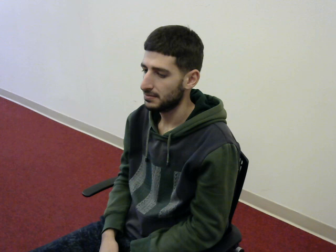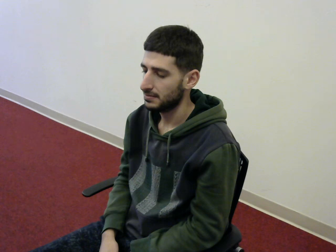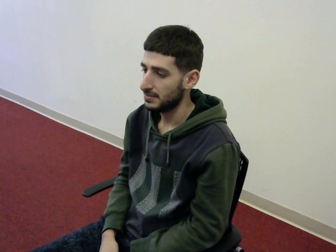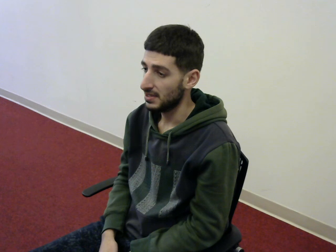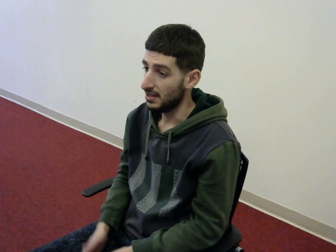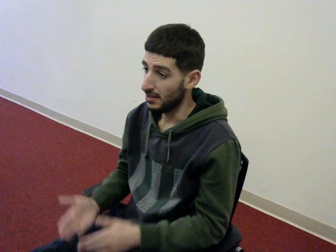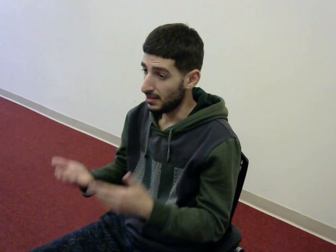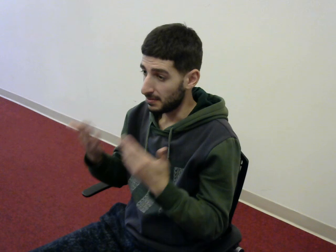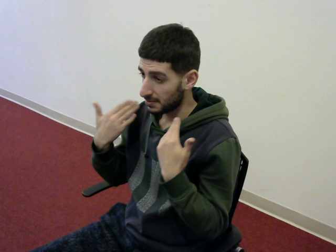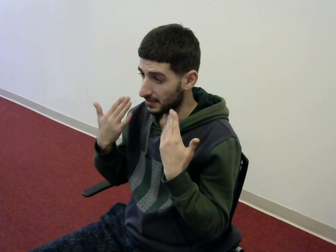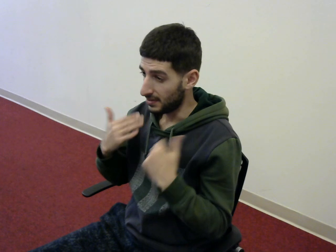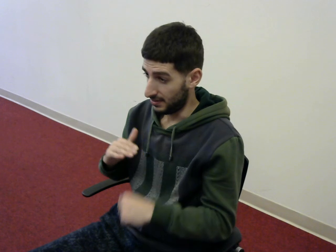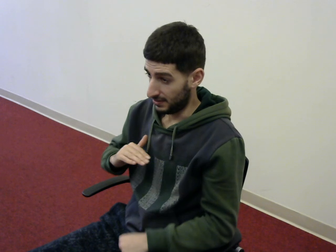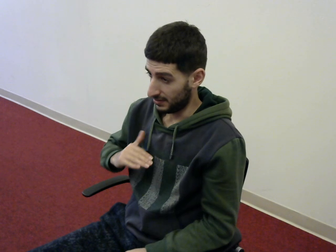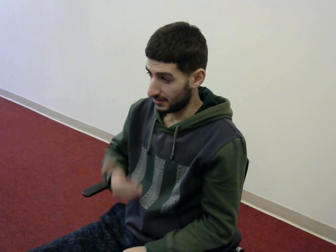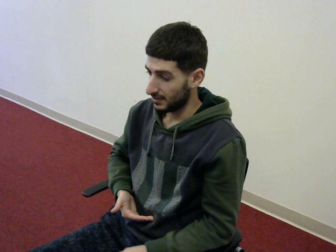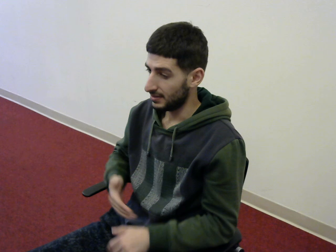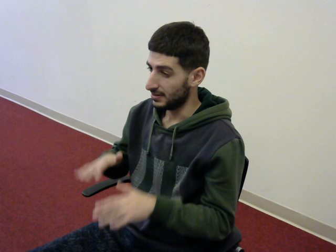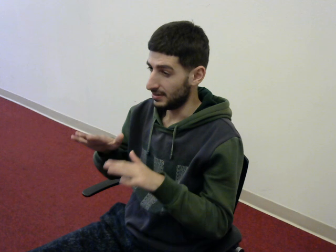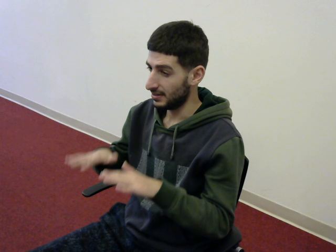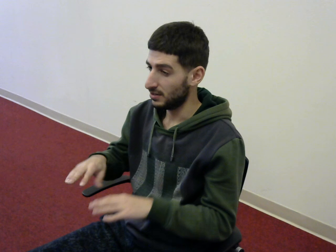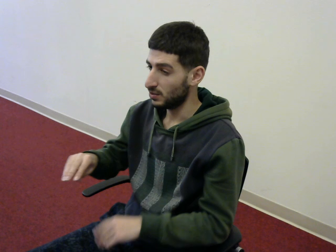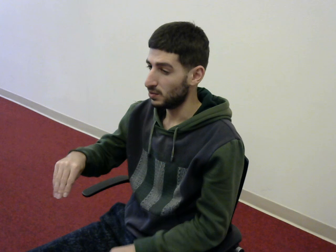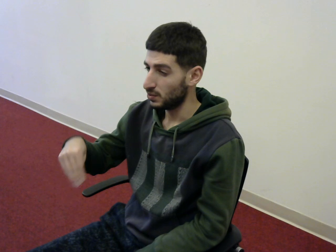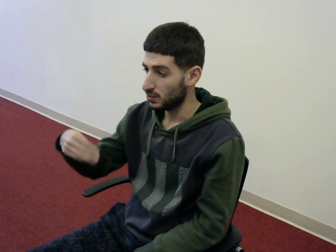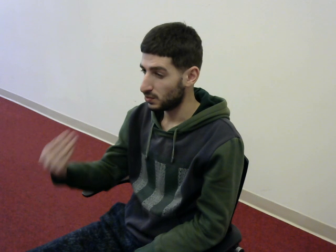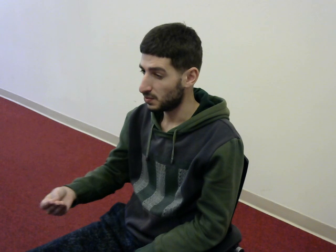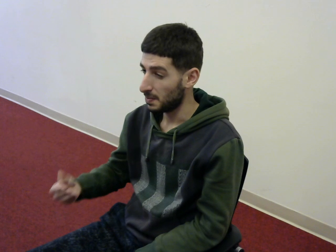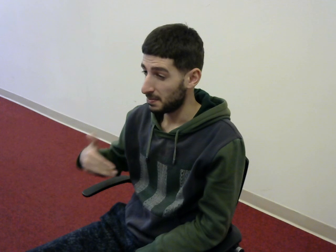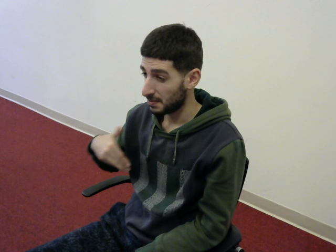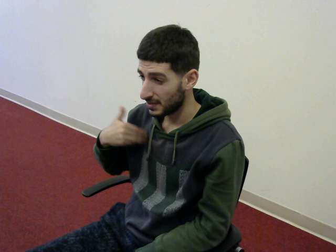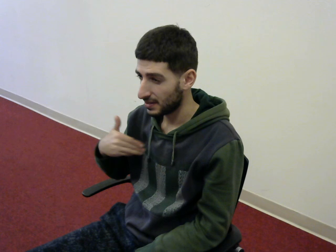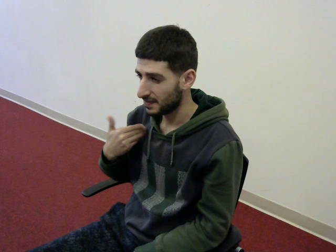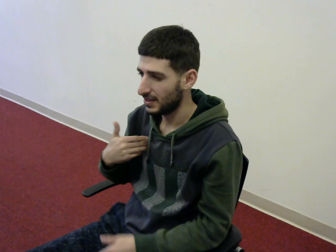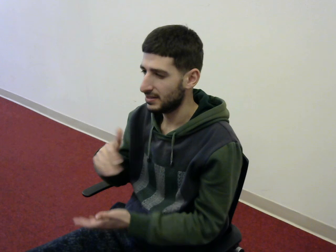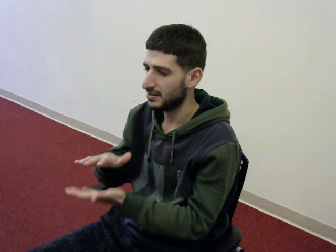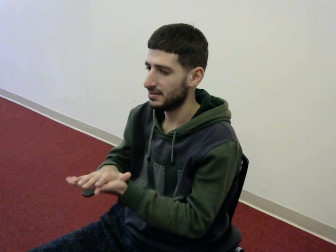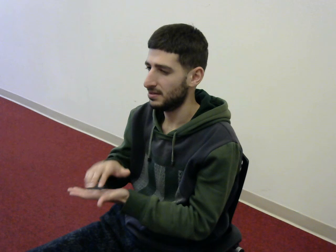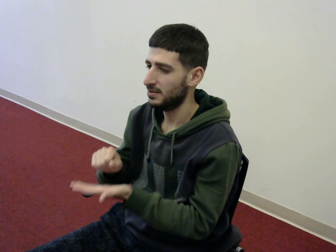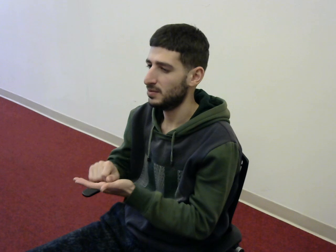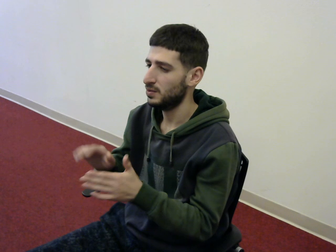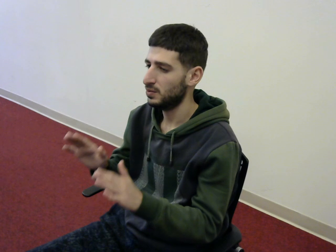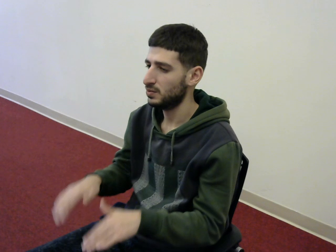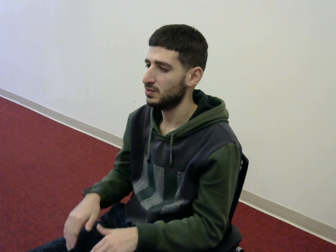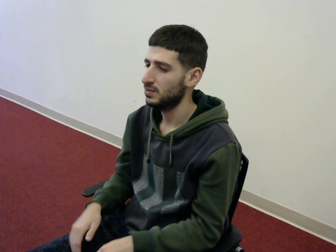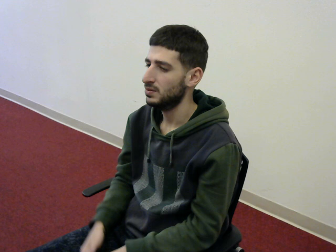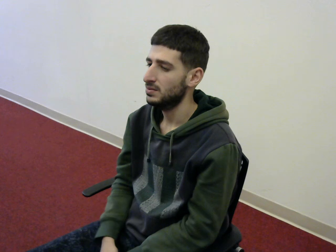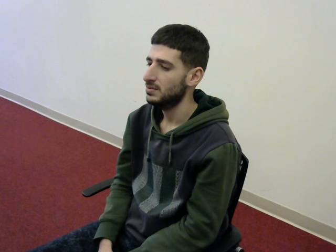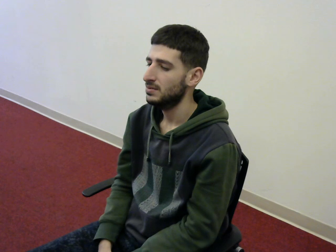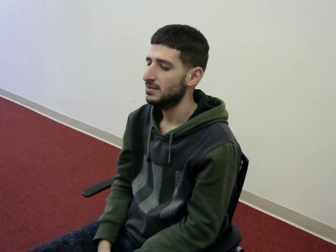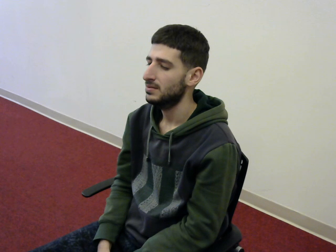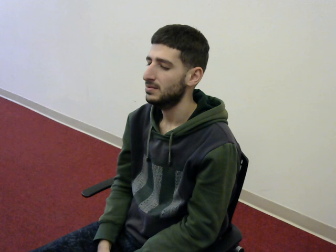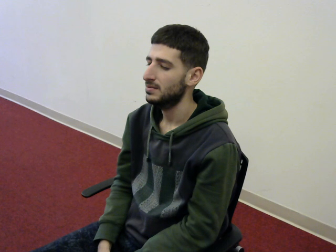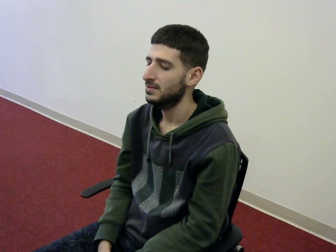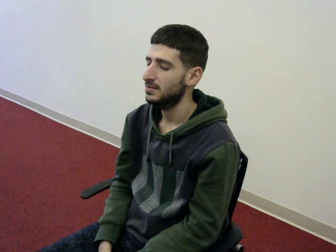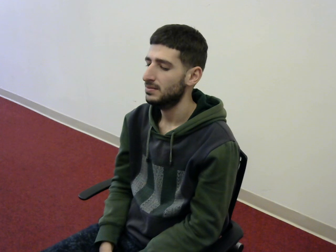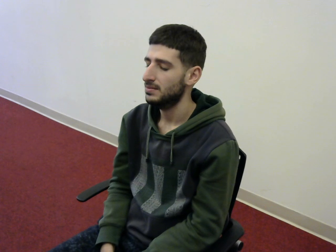Bağda yerə düşən meyvələr xarab olmuşdu